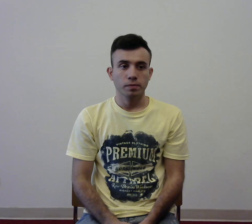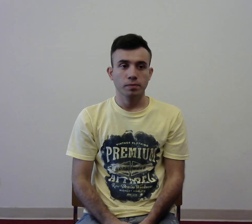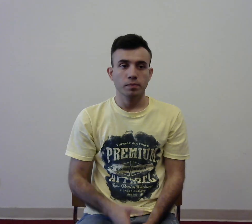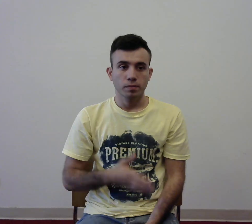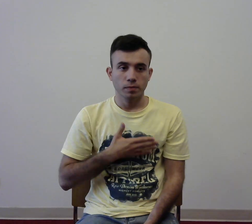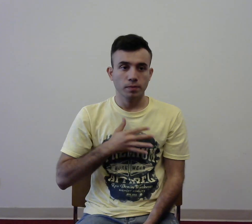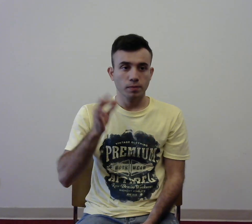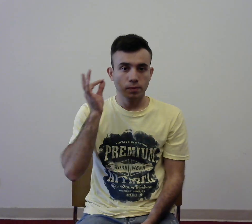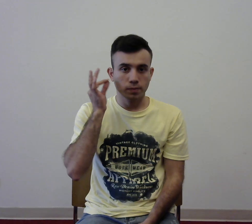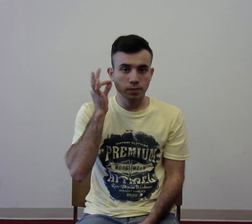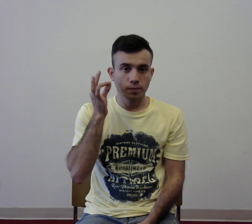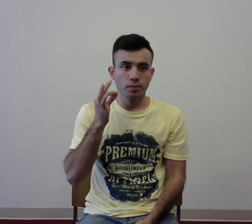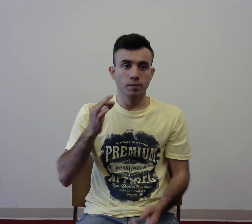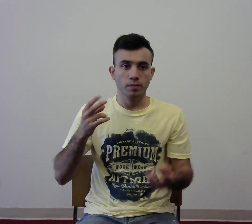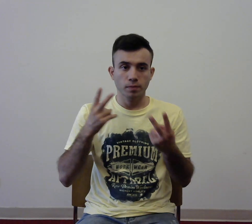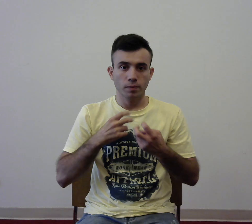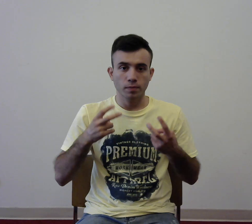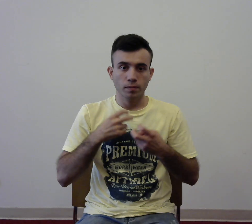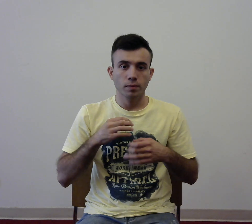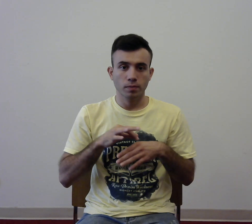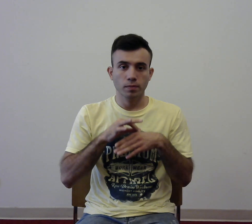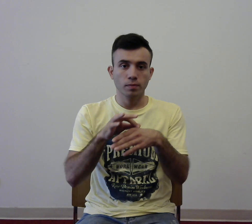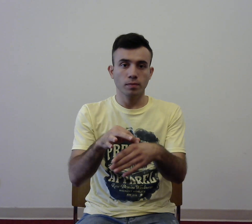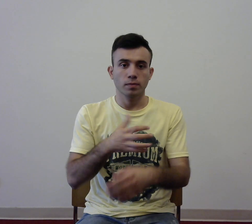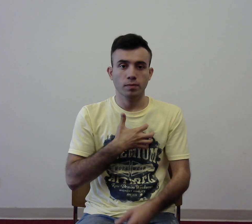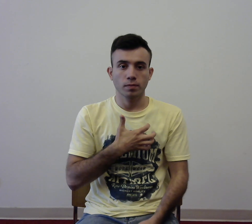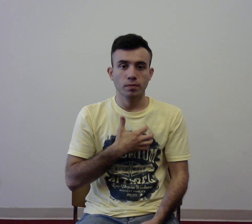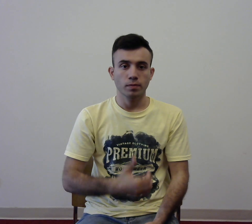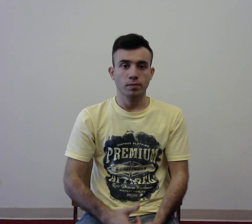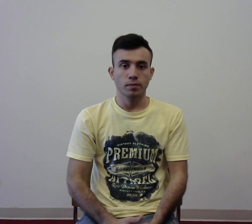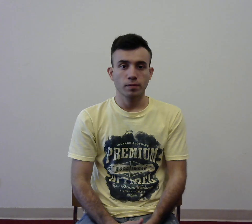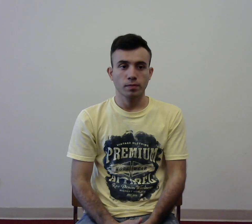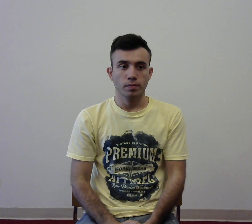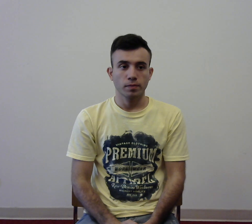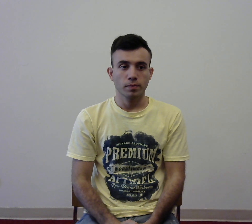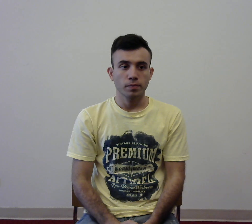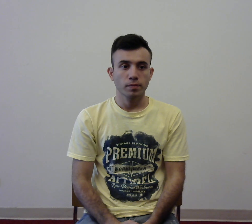Mən həkim müayinəsindən keçmək istəyirəm